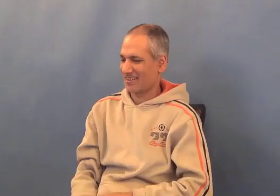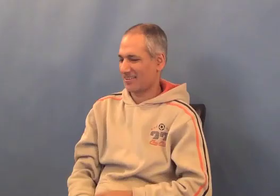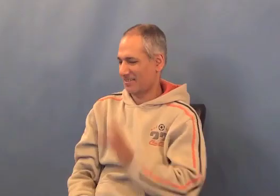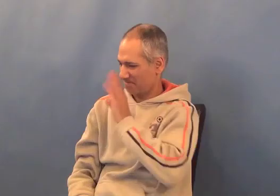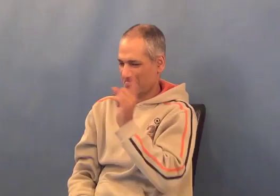Na dworzu nie wolno.